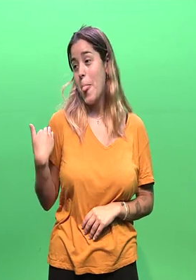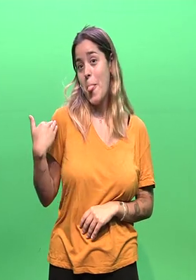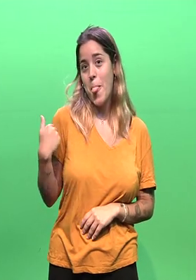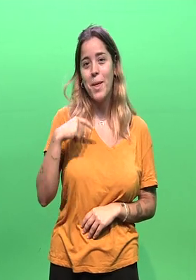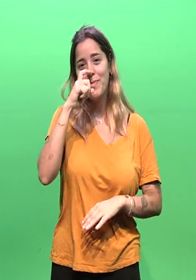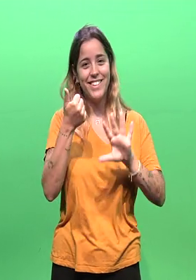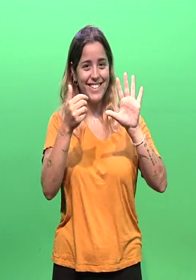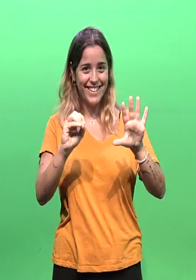Fa poc en vaig fer seixanta.